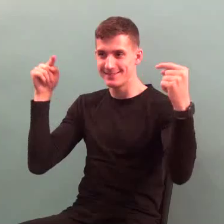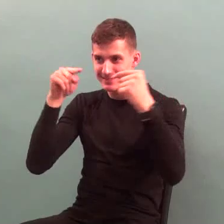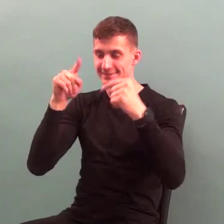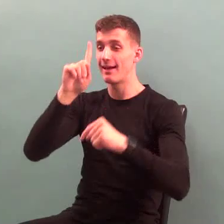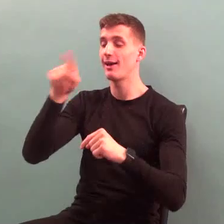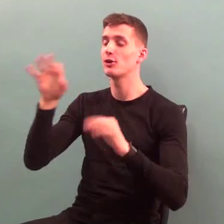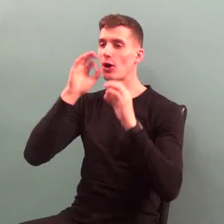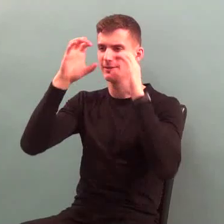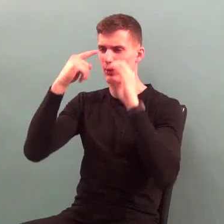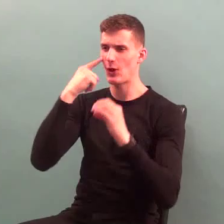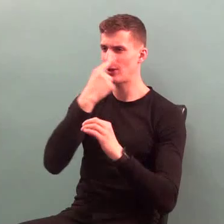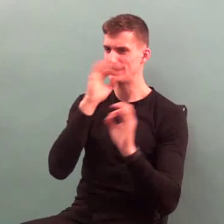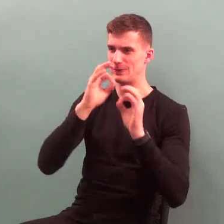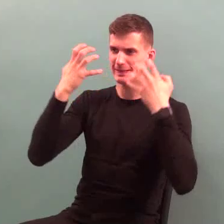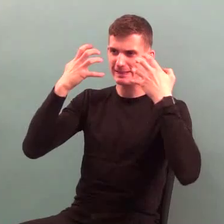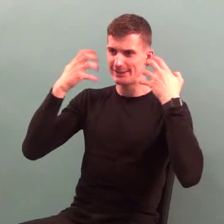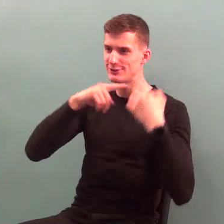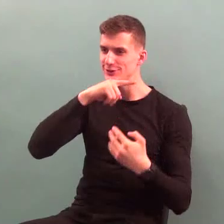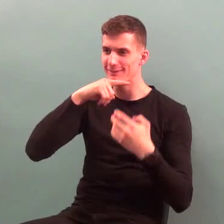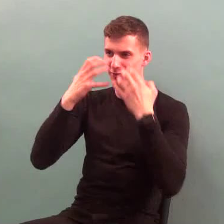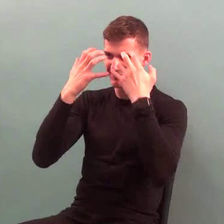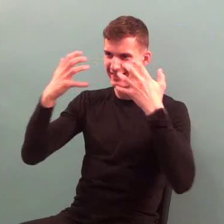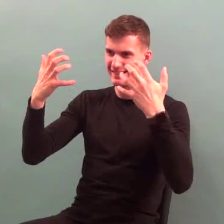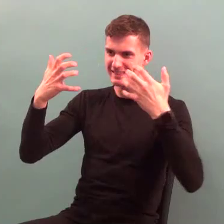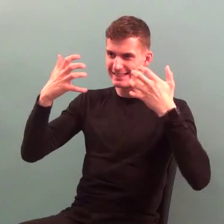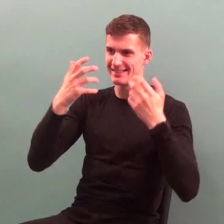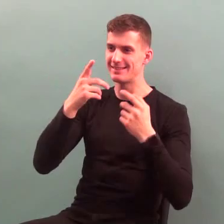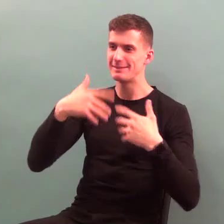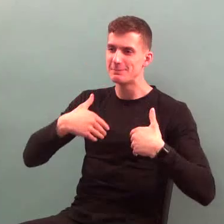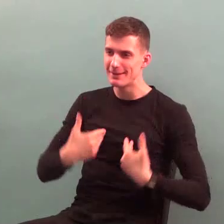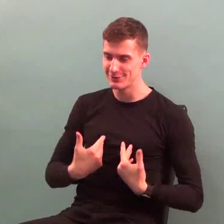Ale oczy patrzącego przez lornetkę kota są strasznie przekrwione, zaczerwienione, zmęczone.